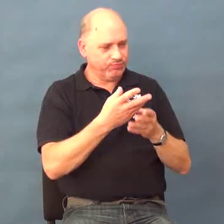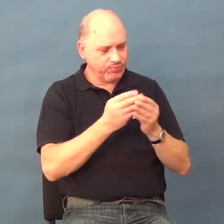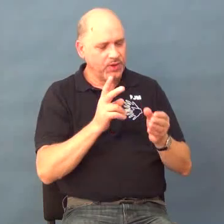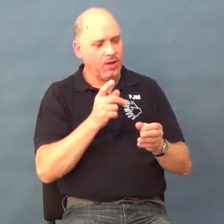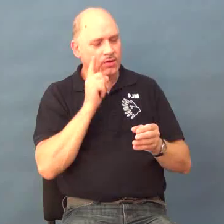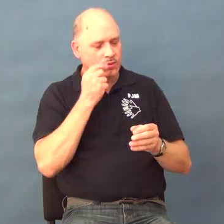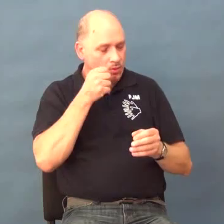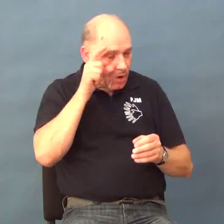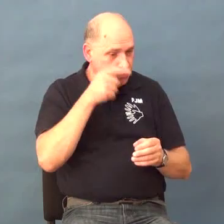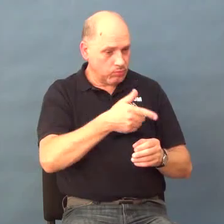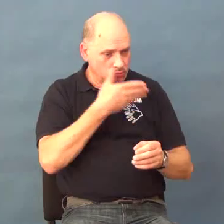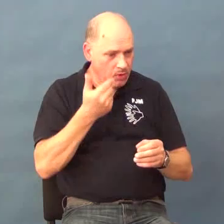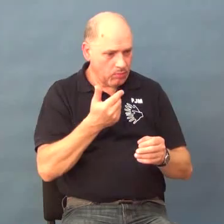Chłopak budzi się i widzi, że jej nie ma.